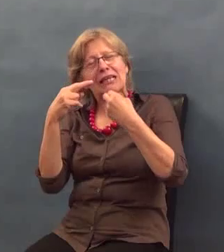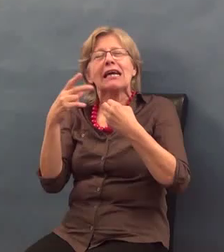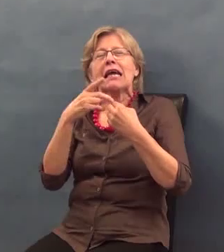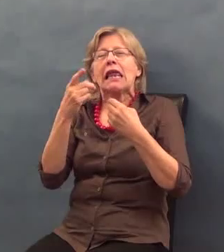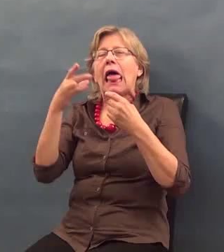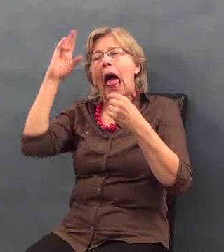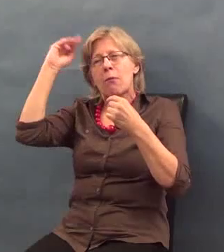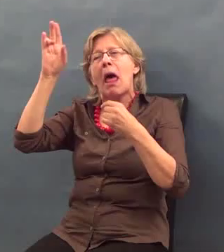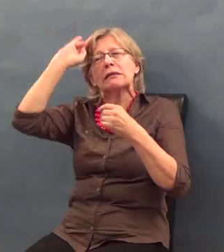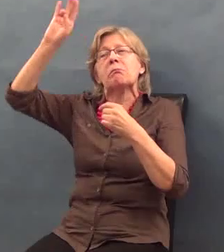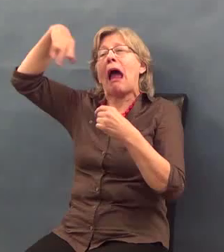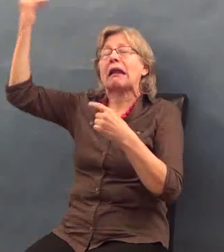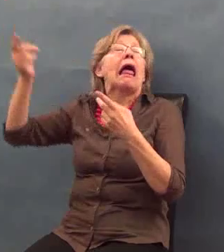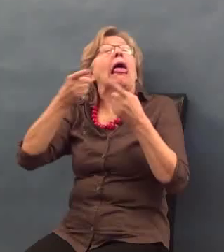Kapelusz spada chłopcu z głowy, ale on tego nie zauważa.